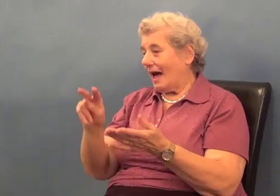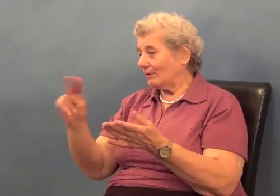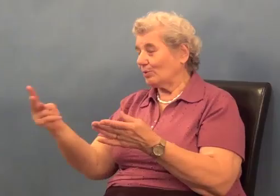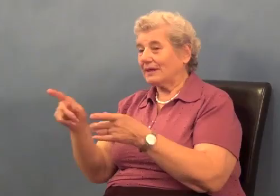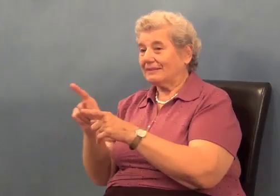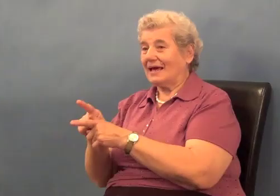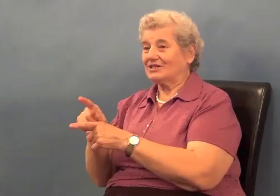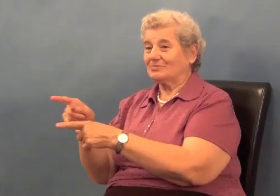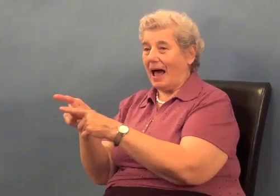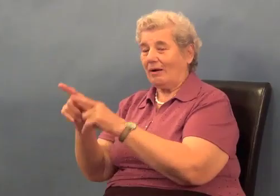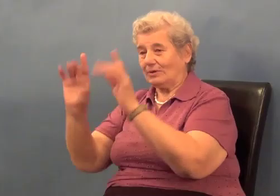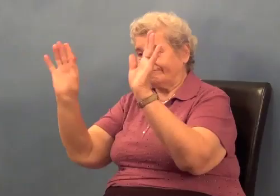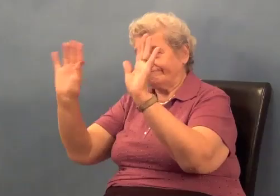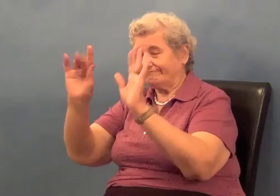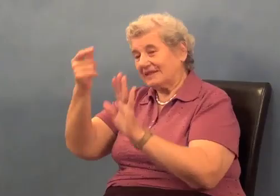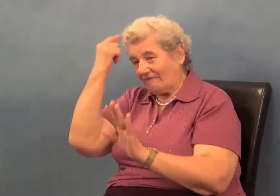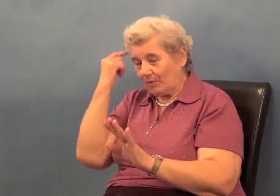Ten drugi też, mały, mówi: "- Nie."